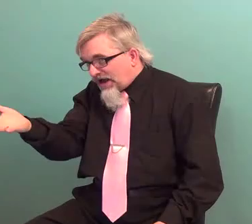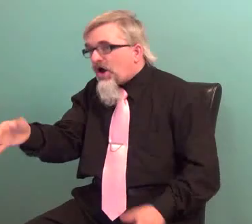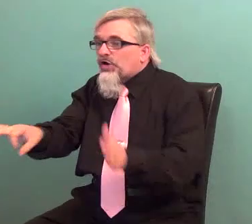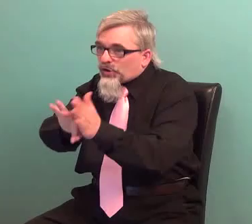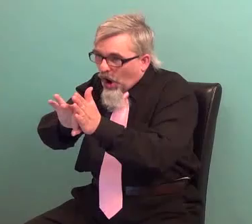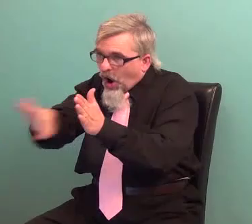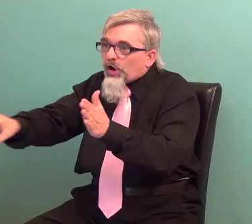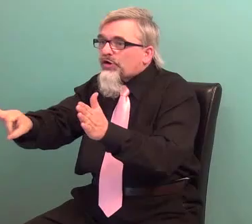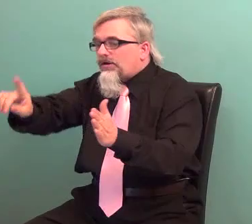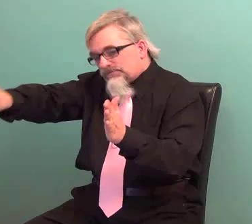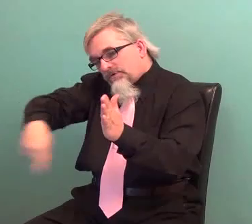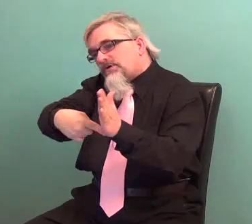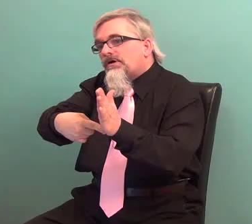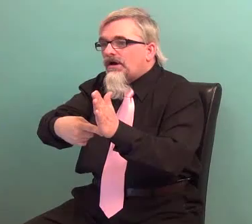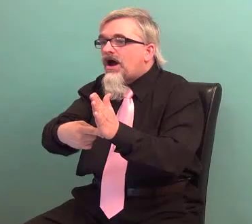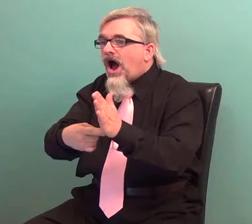Od... i przez cały czas.